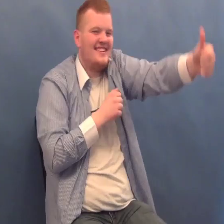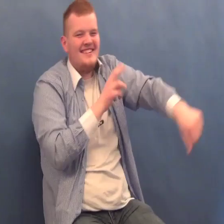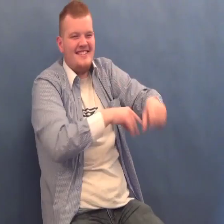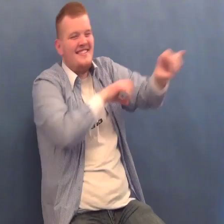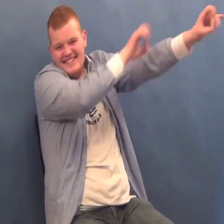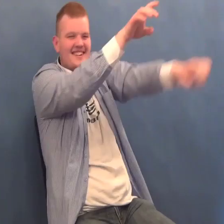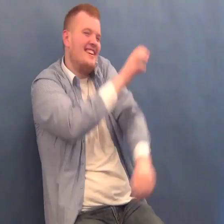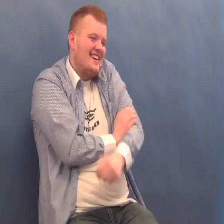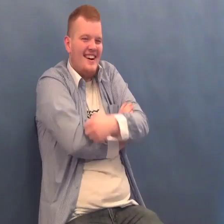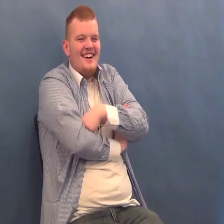Policjant biegnie za nimi.